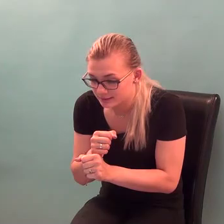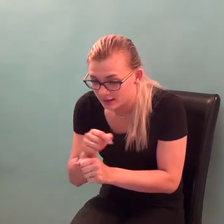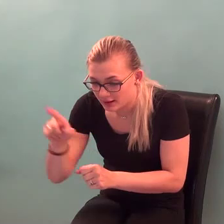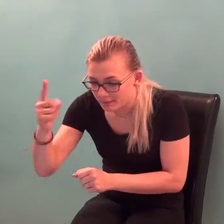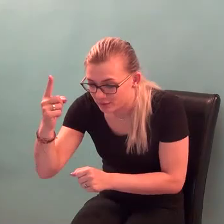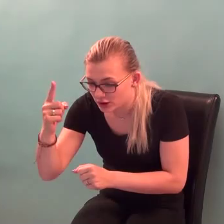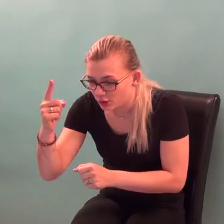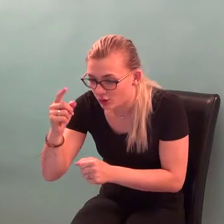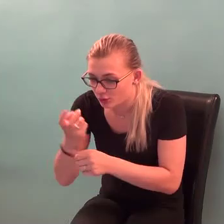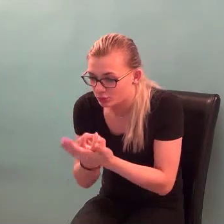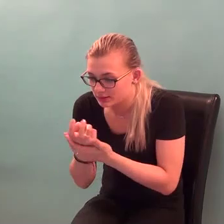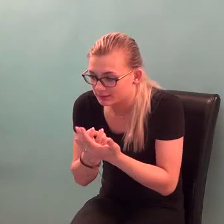Pierwszego lutego.